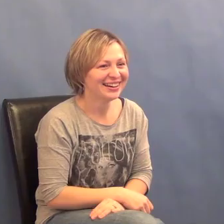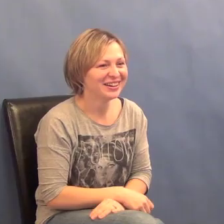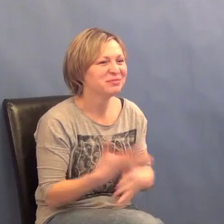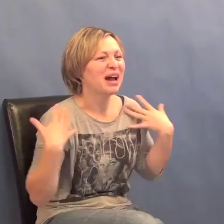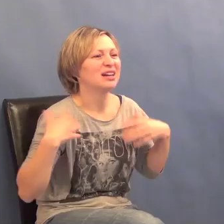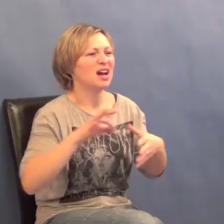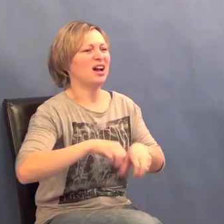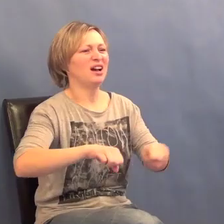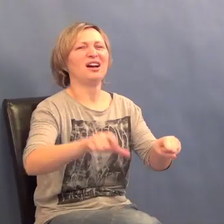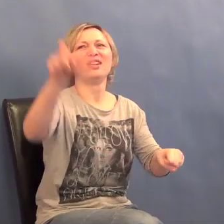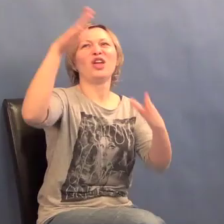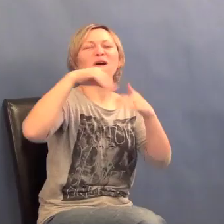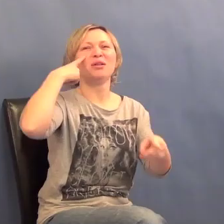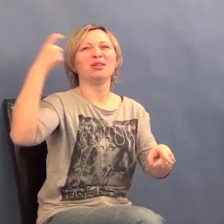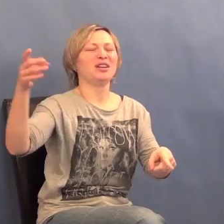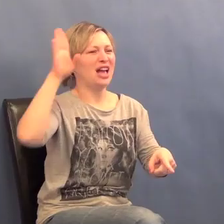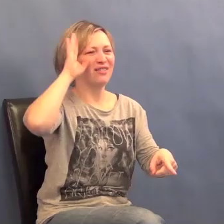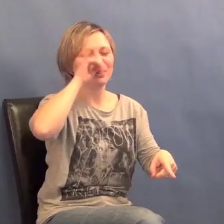Akurat wtedy będę na spacerze z wózkiem, zobaczę ten dom, nie mogłabym olać to.